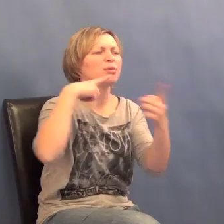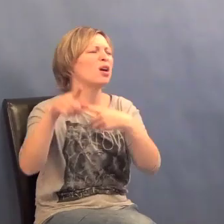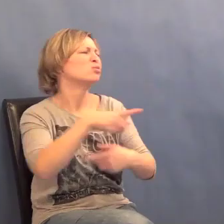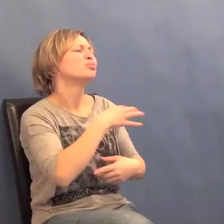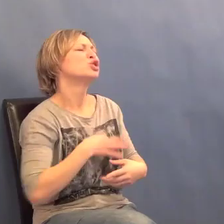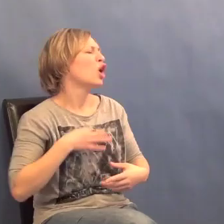To jest przykre.